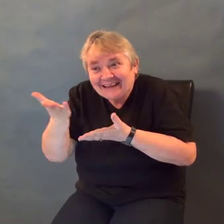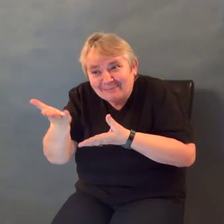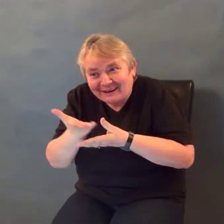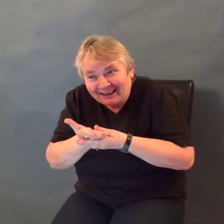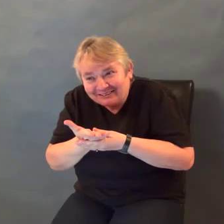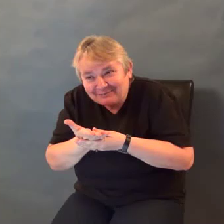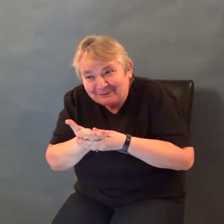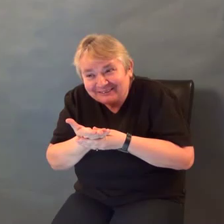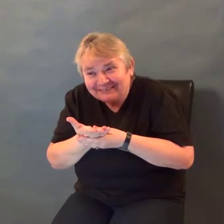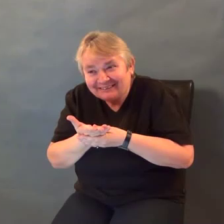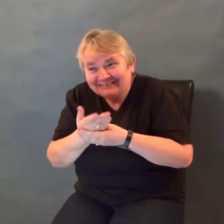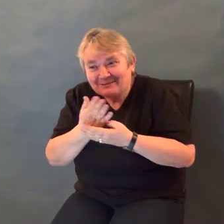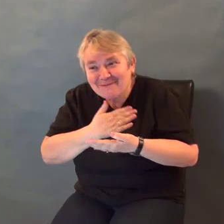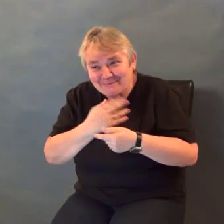Zapraszam.